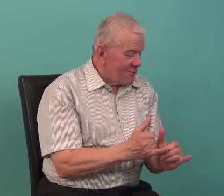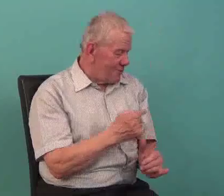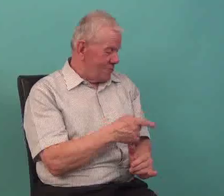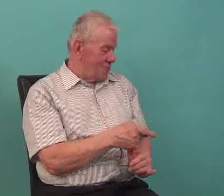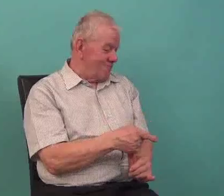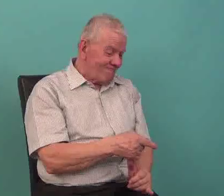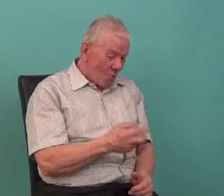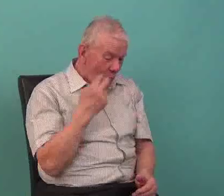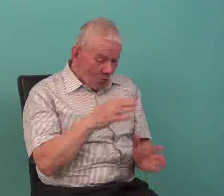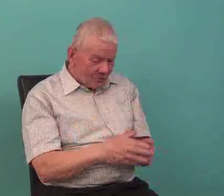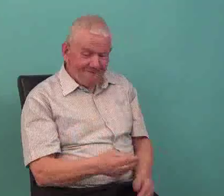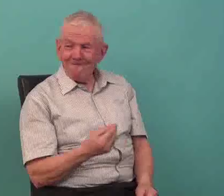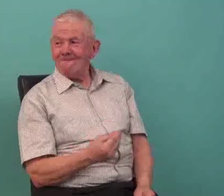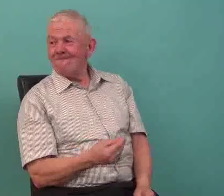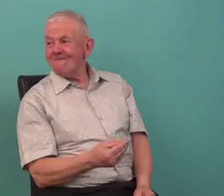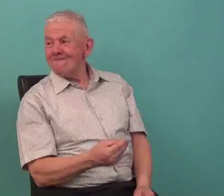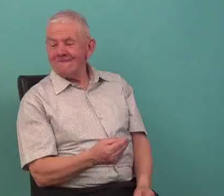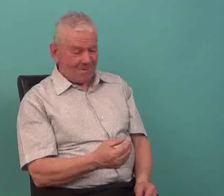Widzi, że gruszki są wspaniałe.